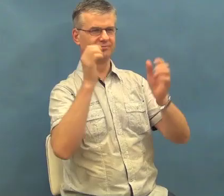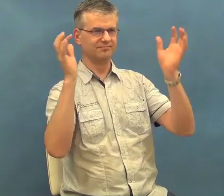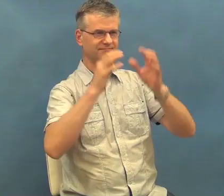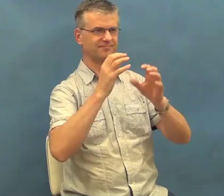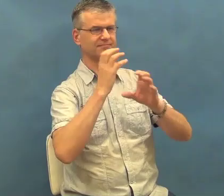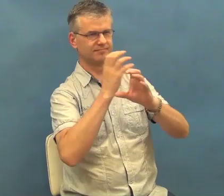Jedzie dalej.